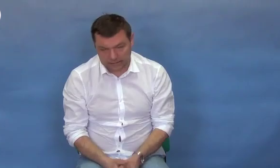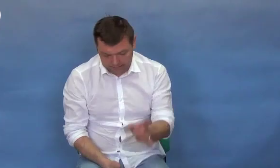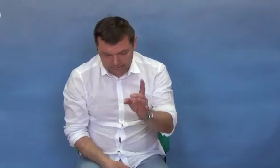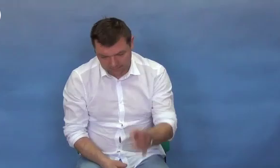Tak.